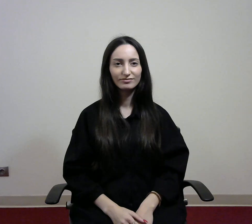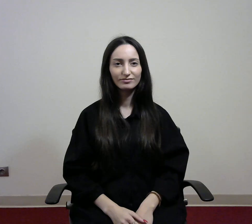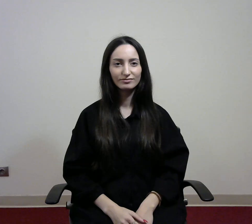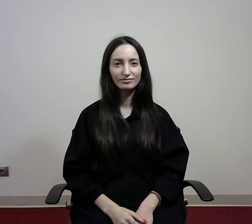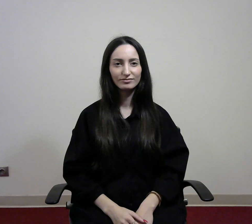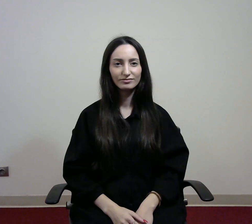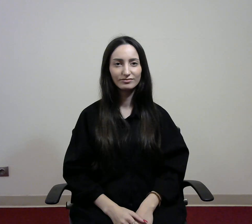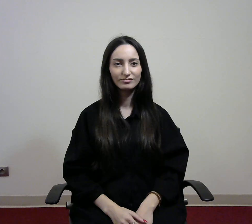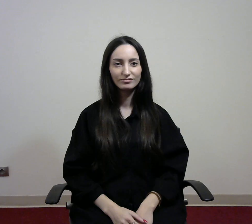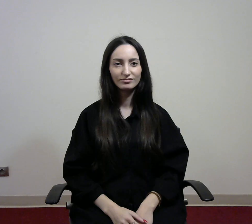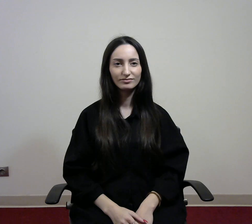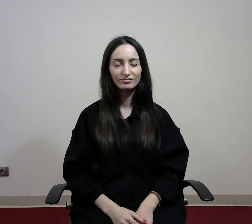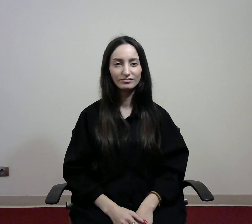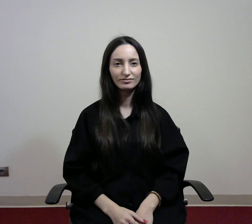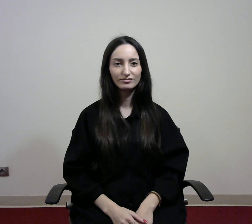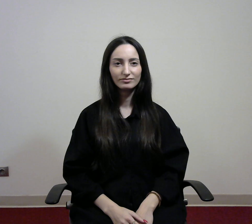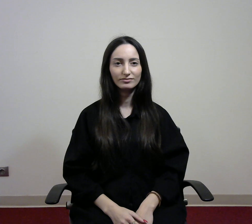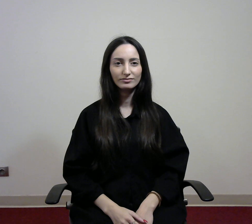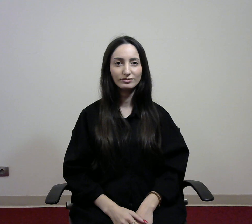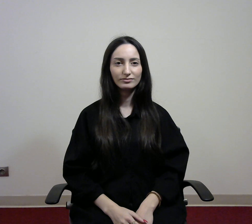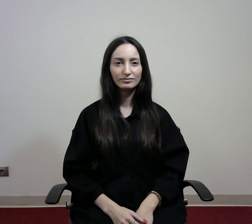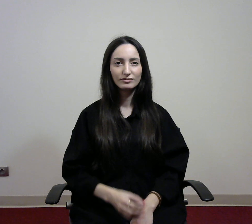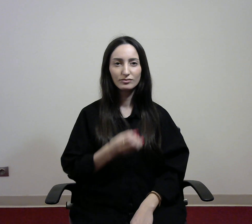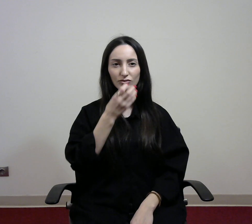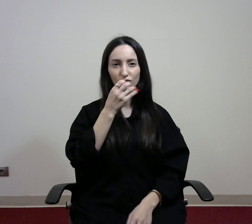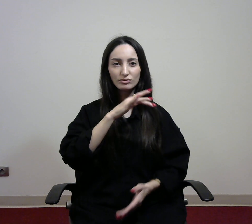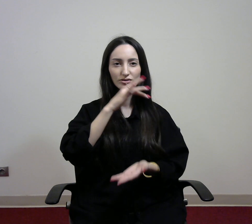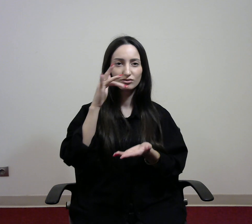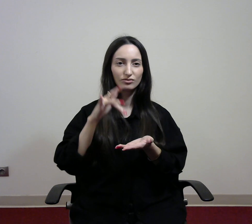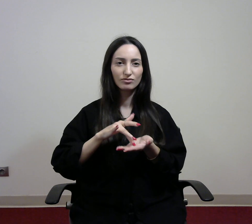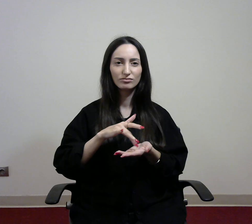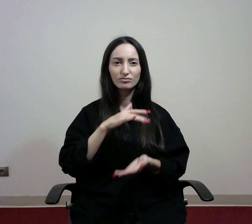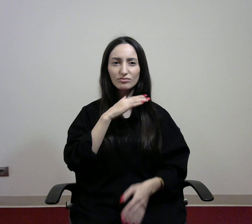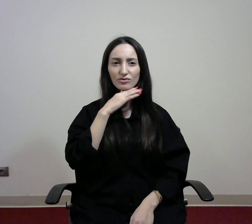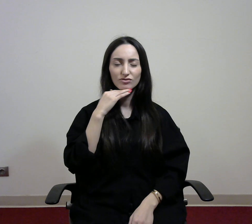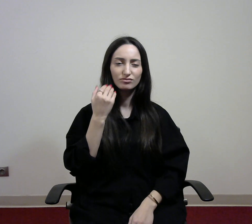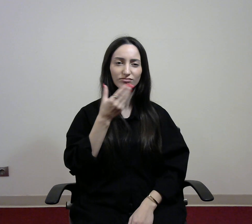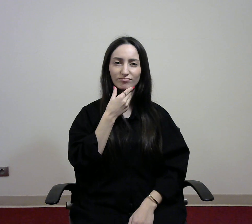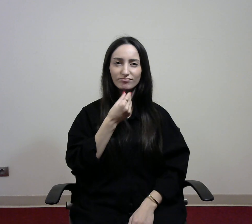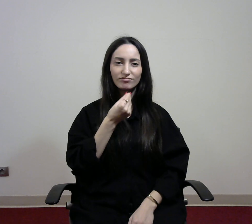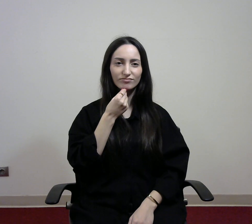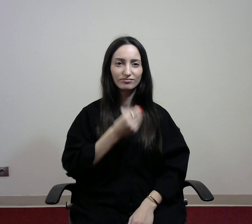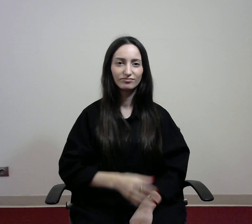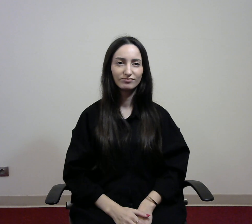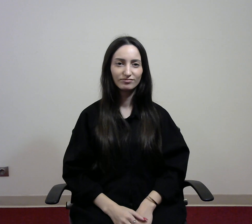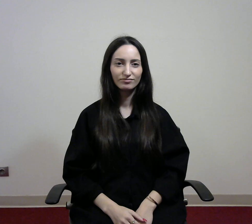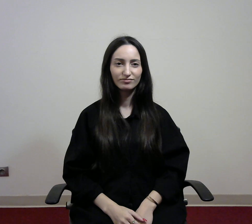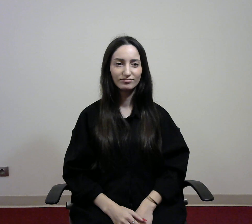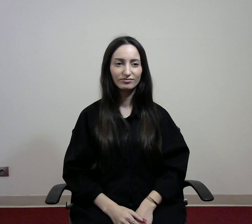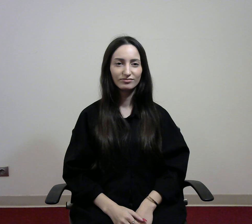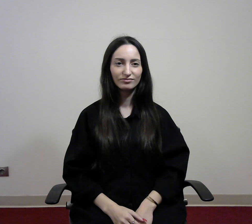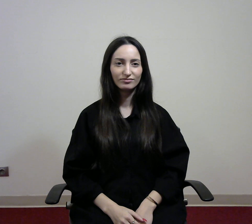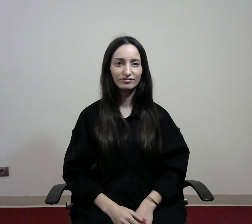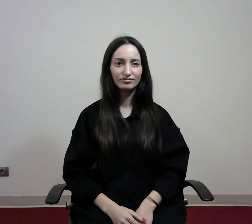Bakı şəhəri çox gözəldir